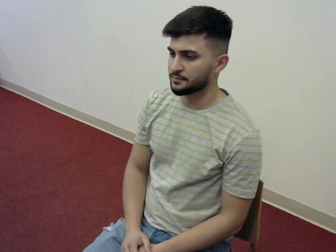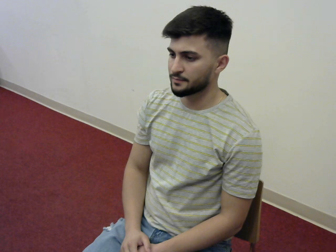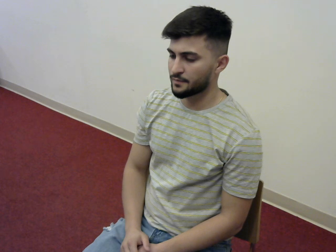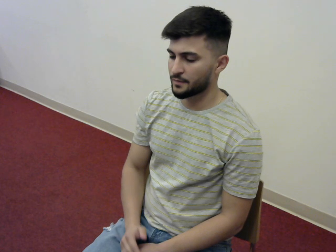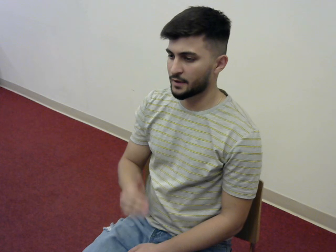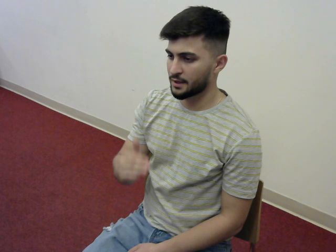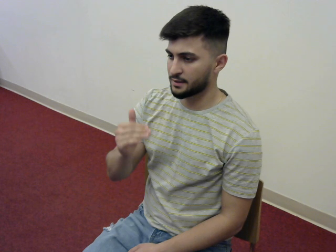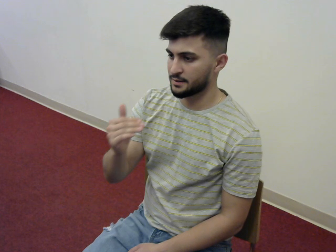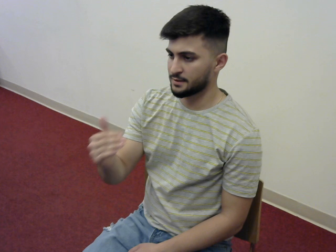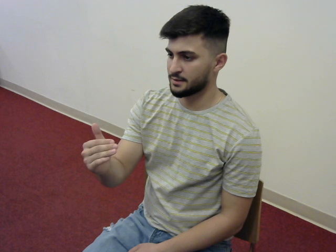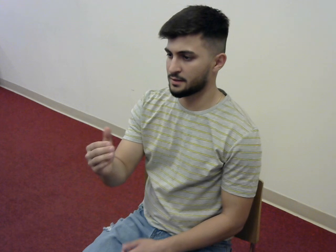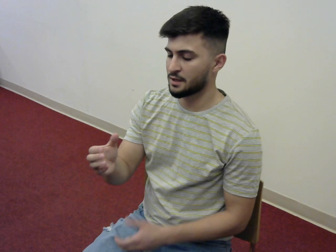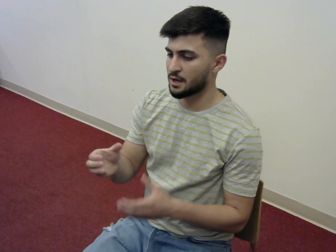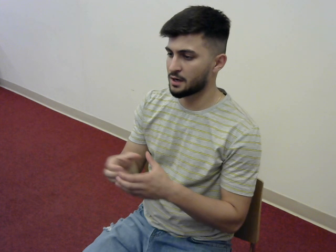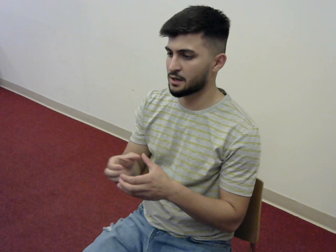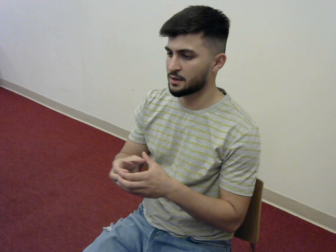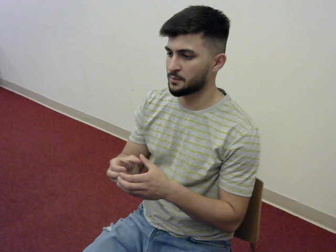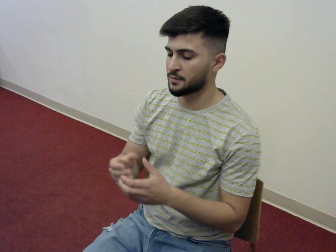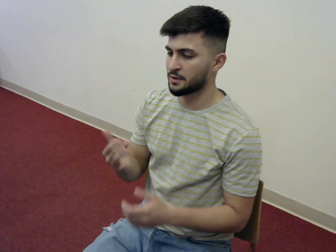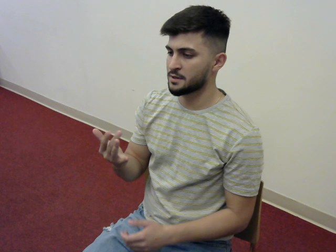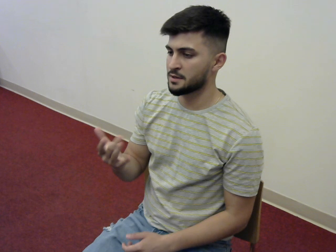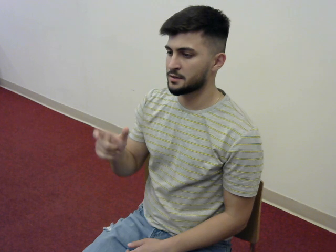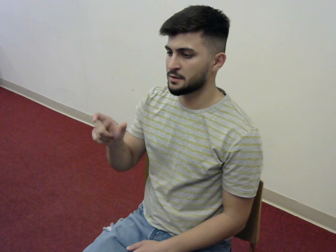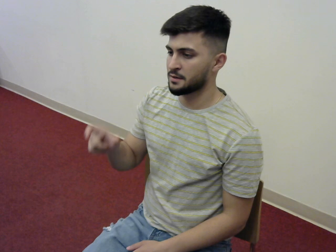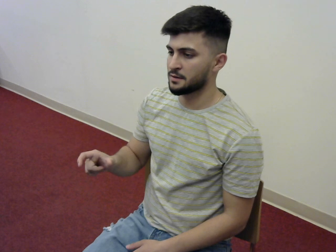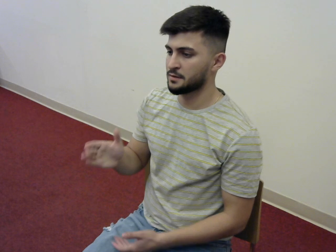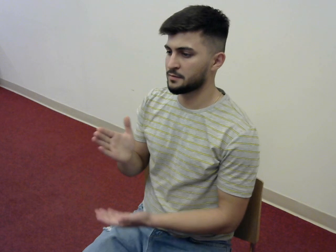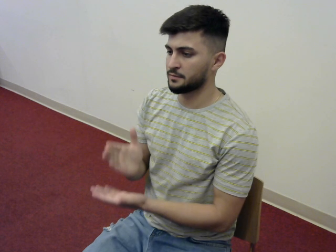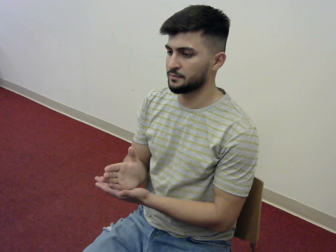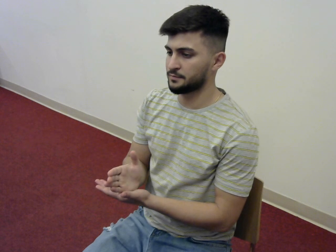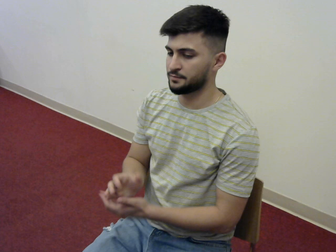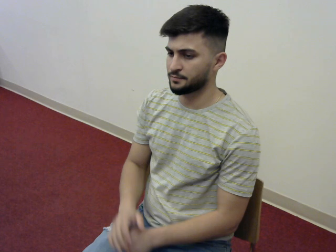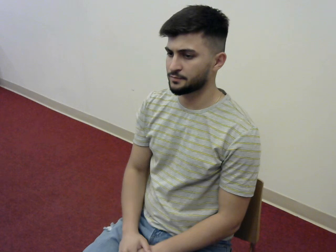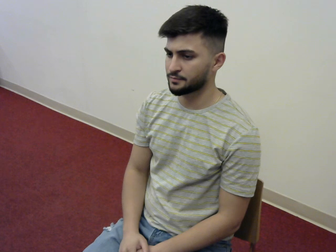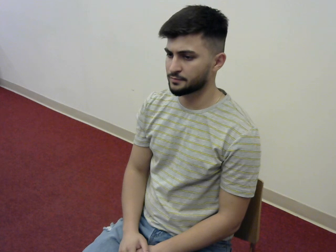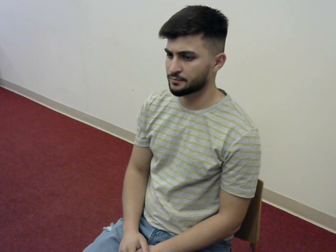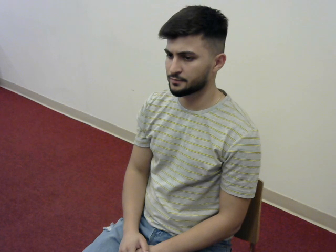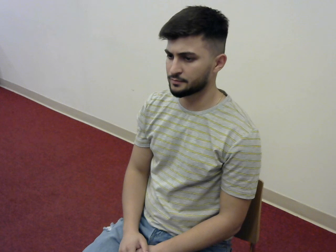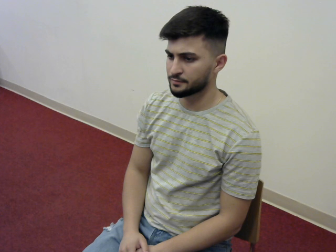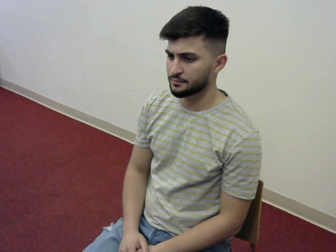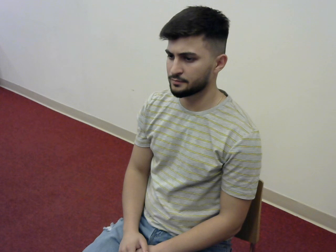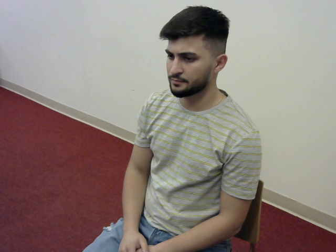Sizin komandada neçə nəfər var?